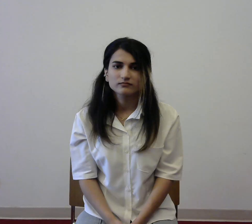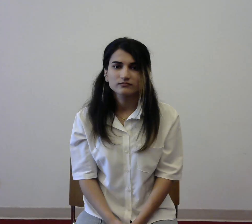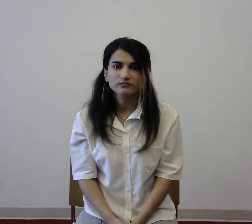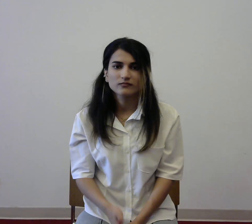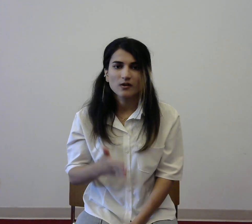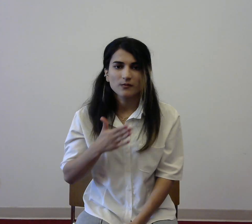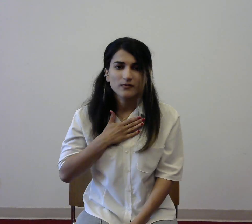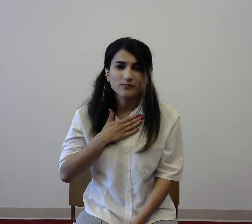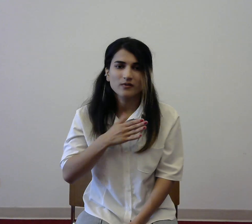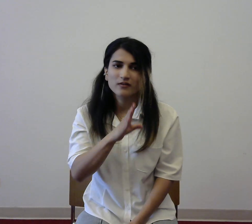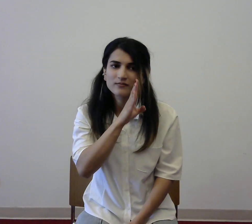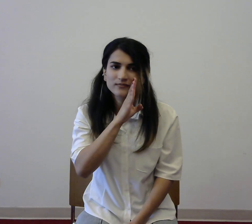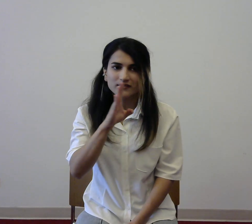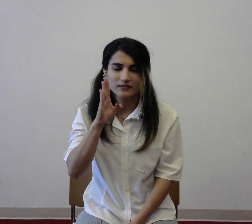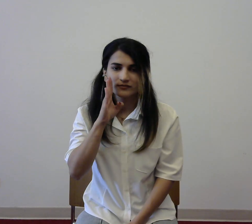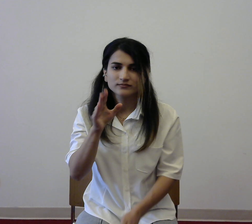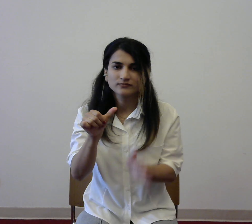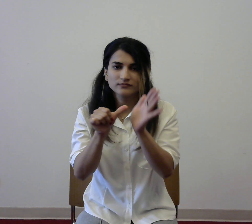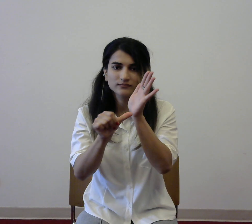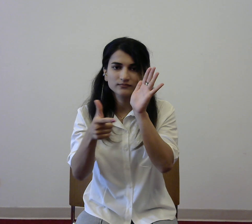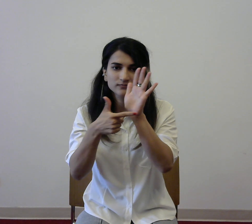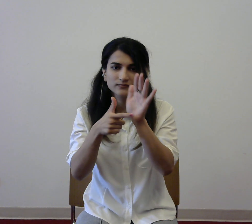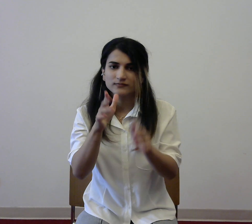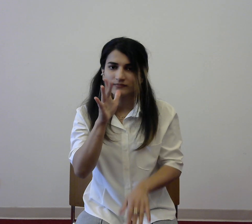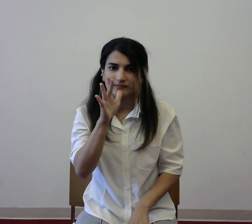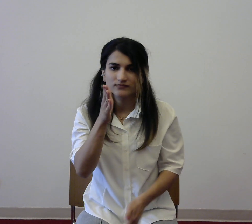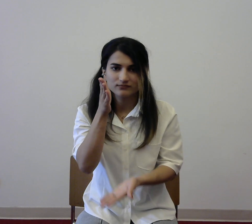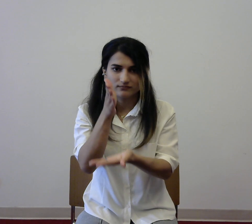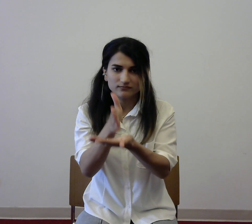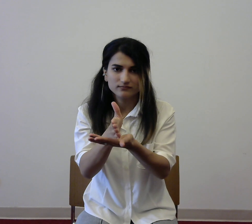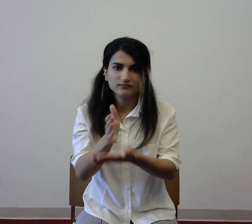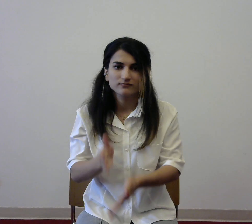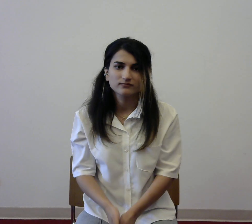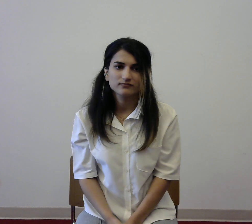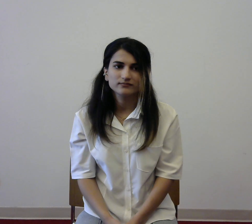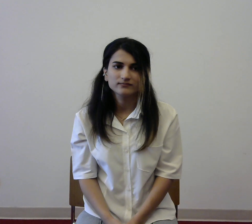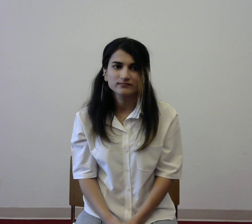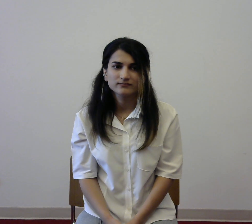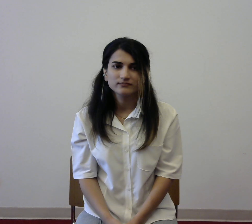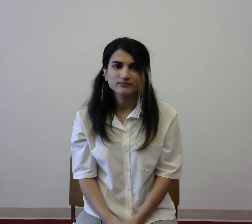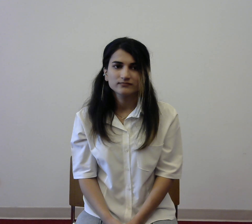Mənim anamın 67 yaşı var